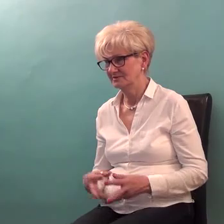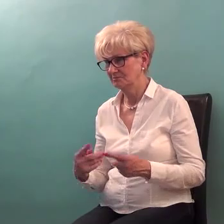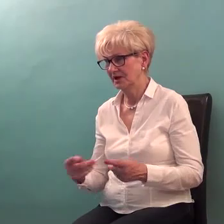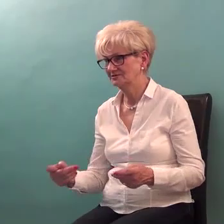Pasuje.